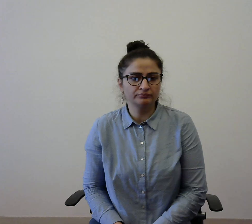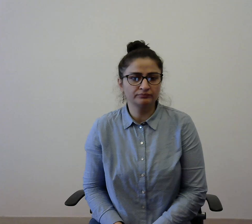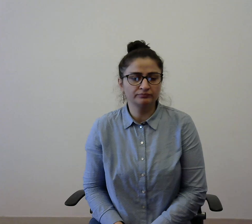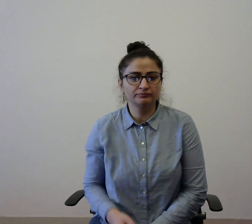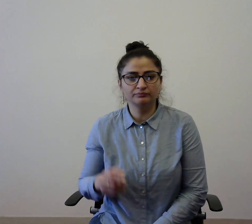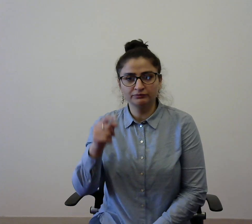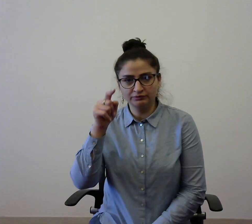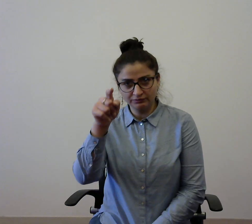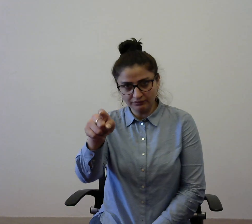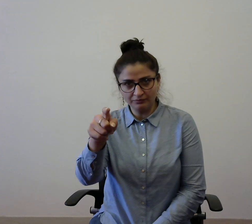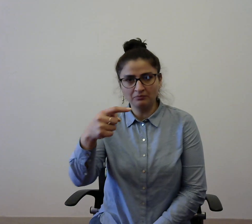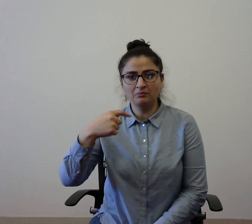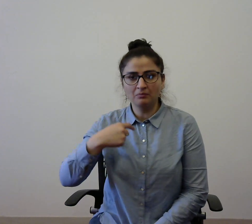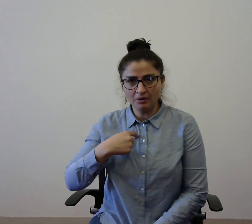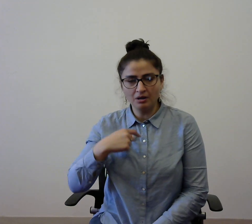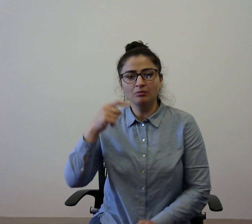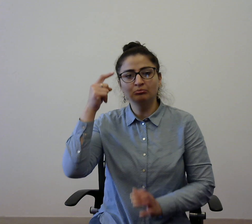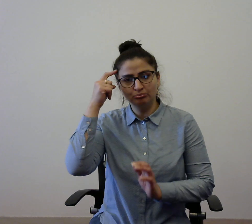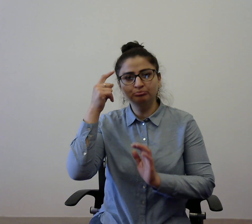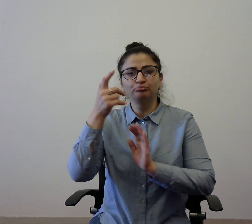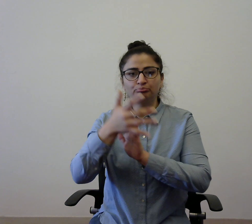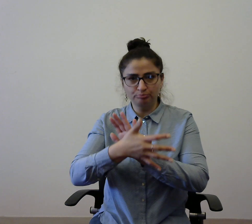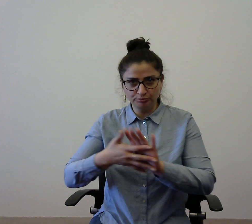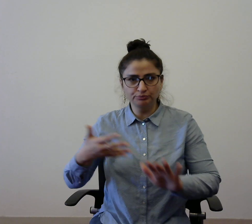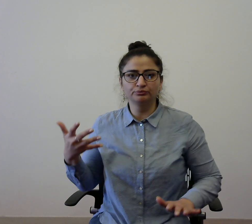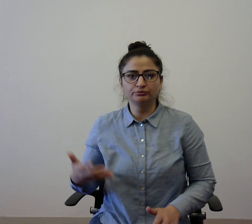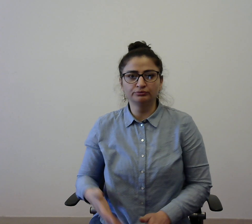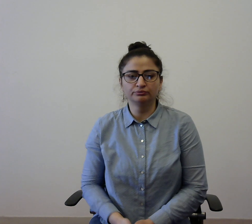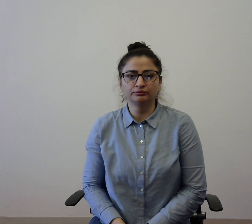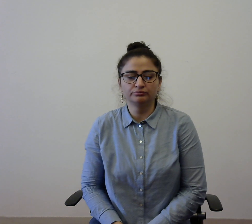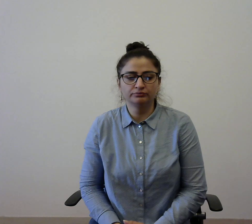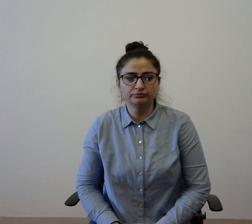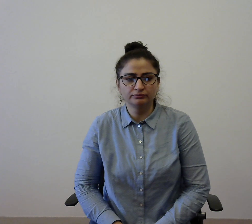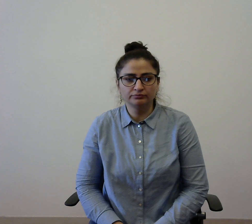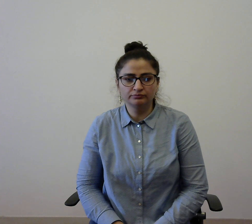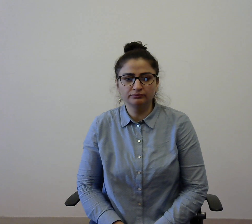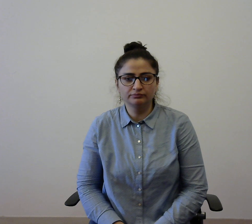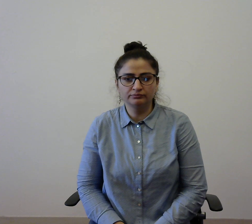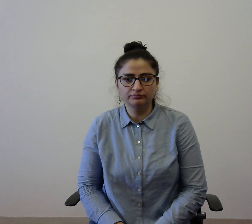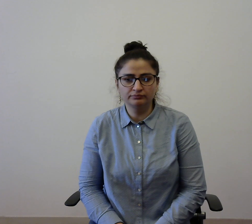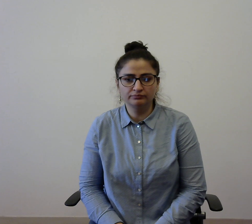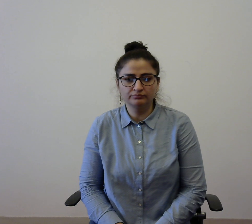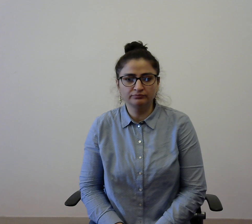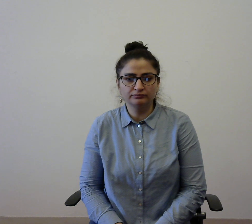Siz məni başa düşürsüz?